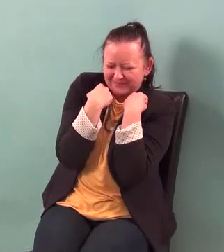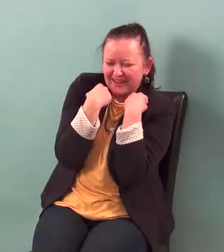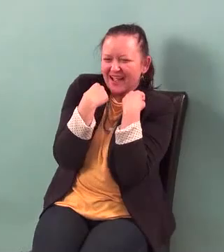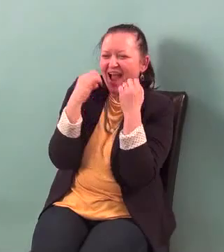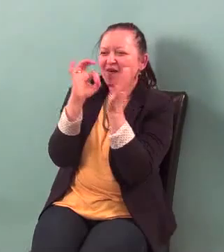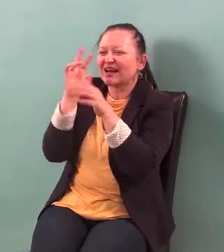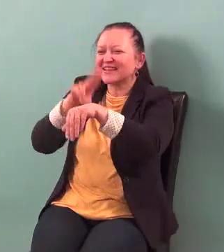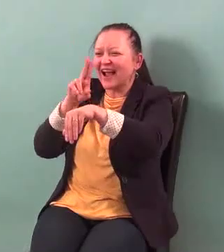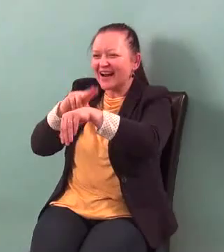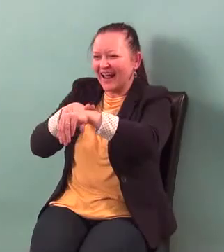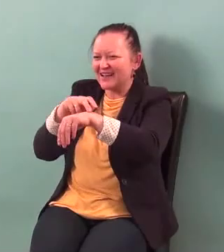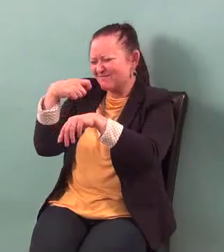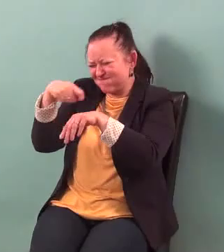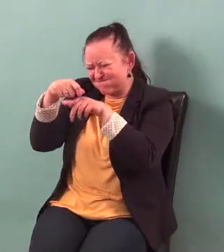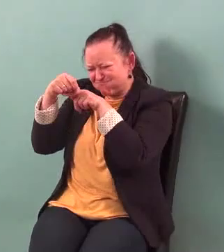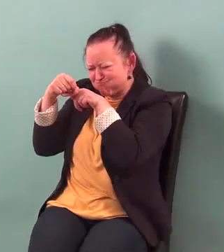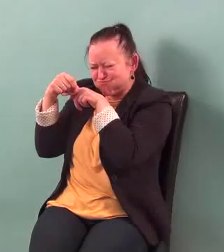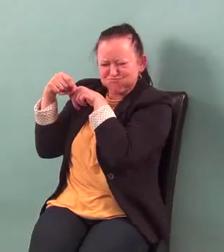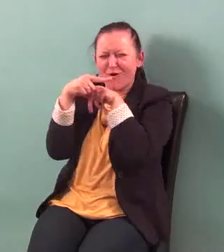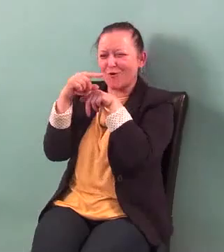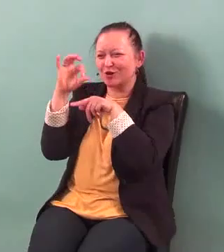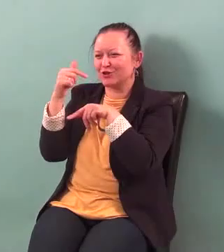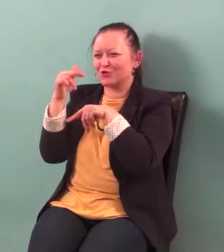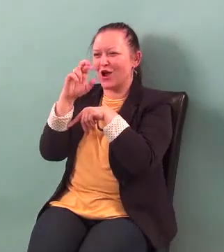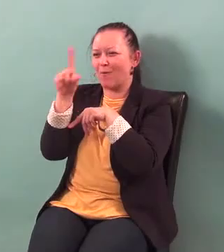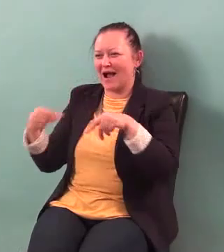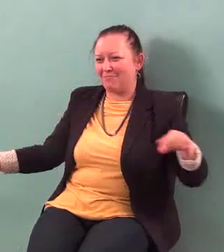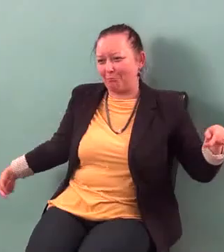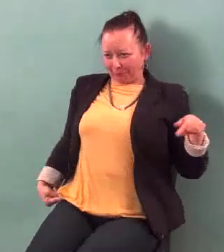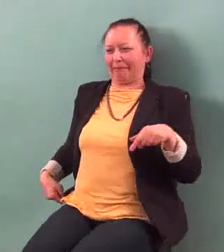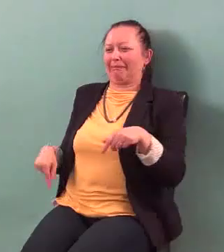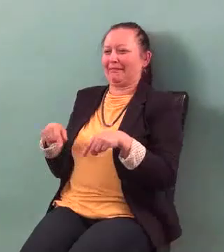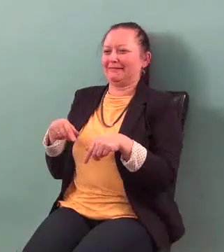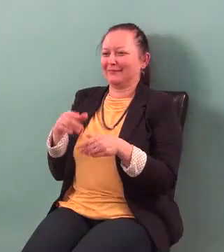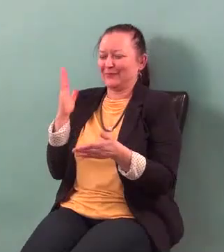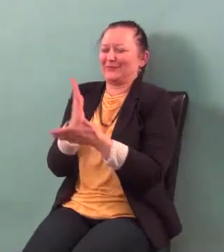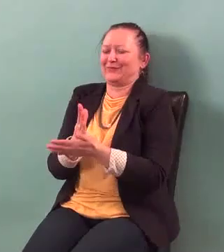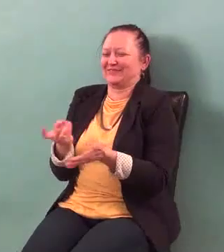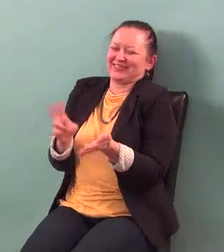Akurat zegarek miał strzałkę i nią wycelował w tyłek tej osoby i ona już wstała.